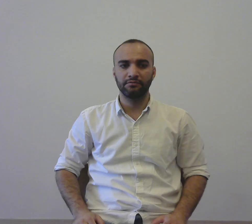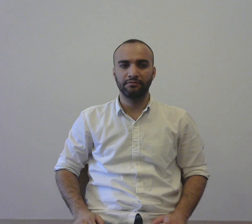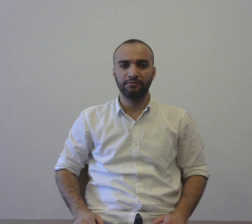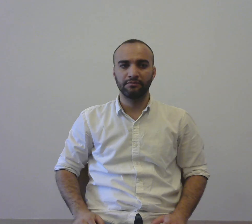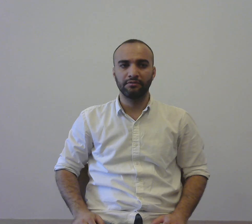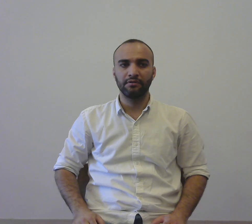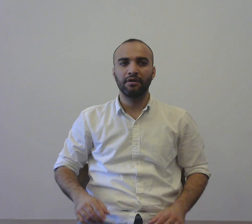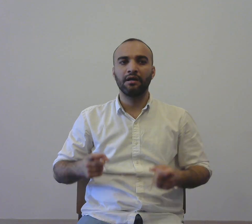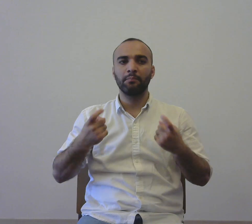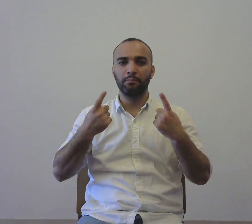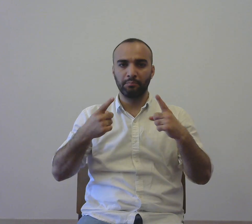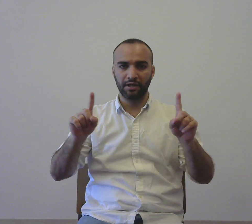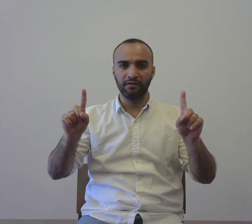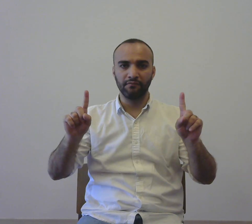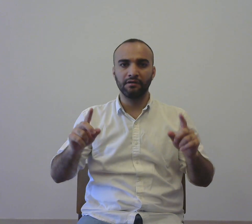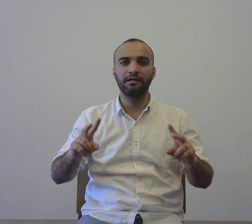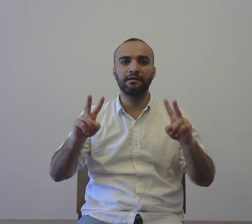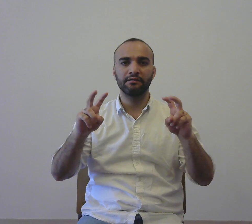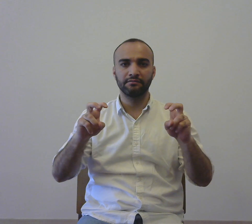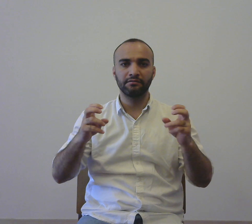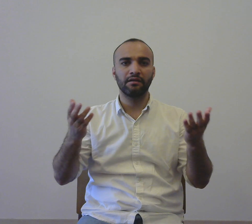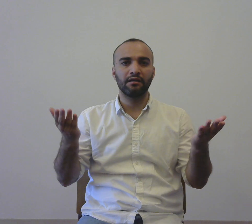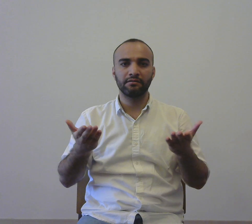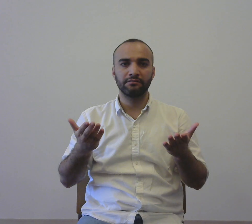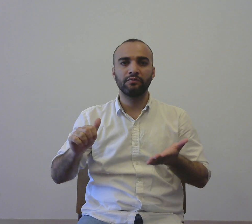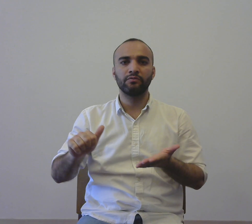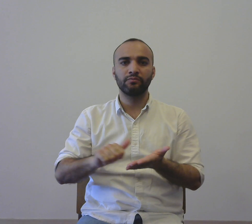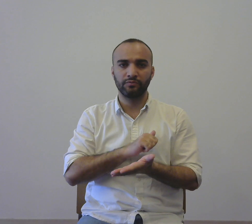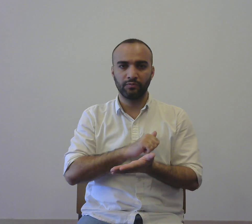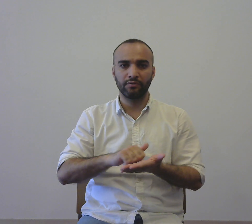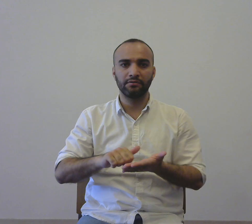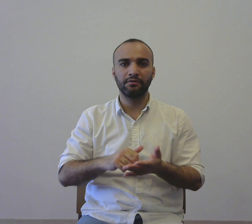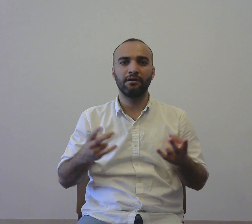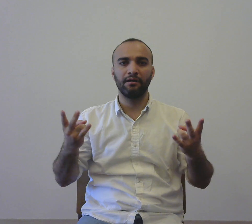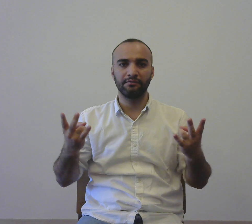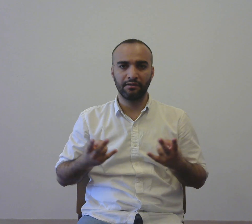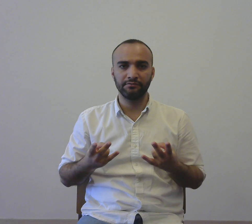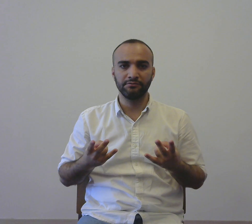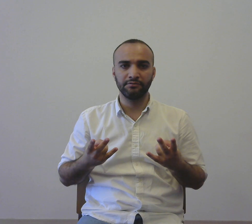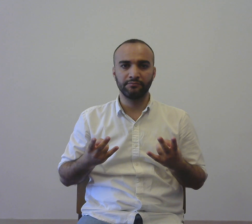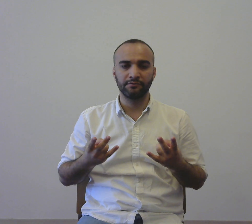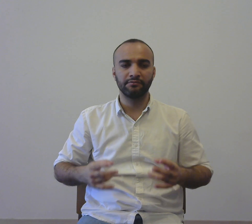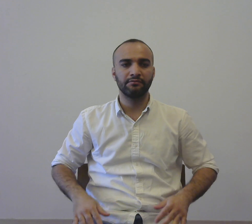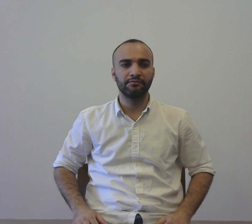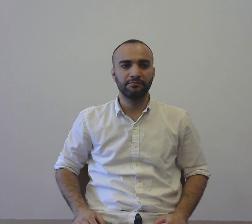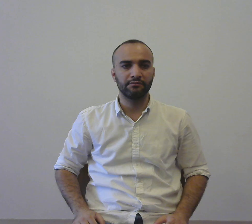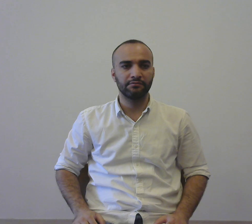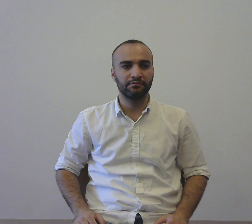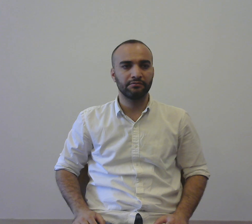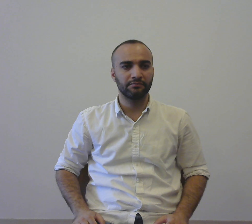Başqa hansı sənədlər lazımdır?